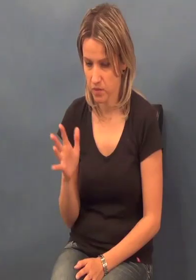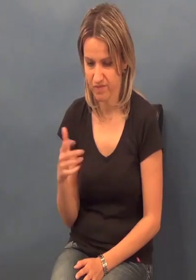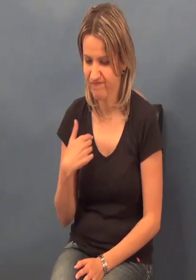Nie bardzo.